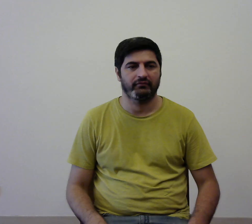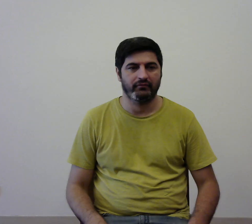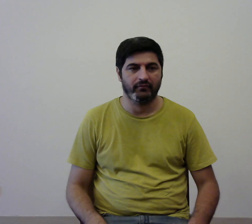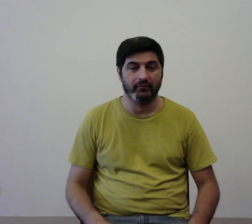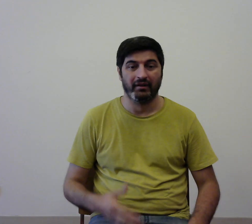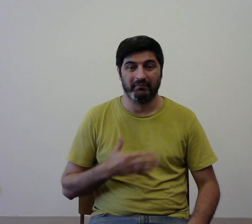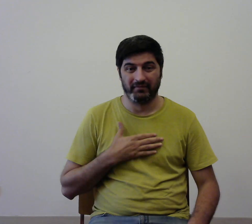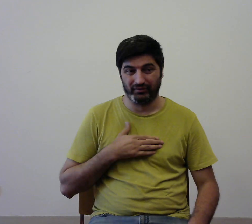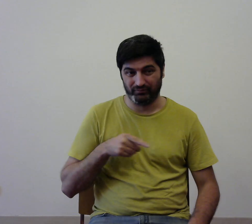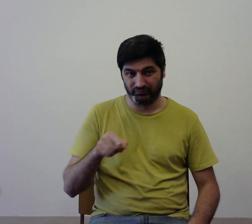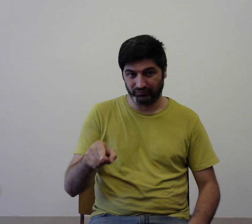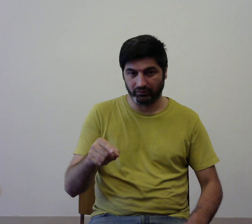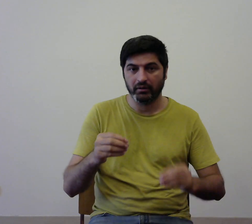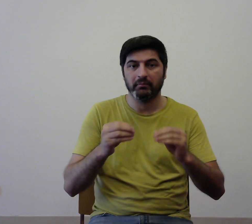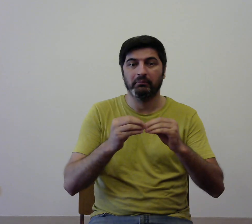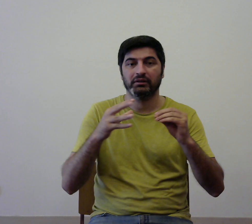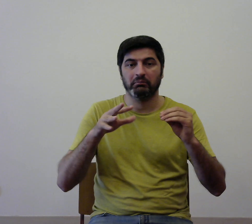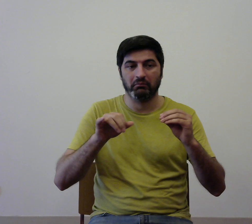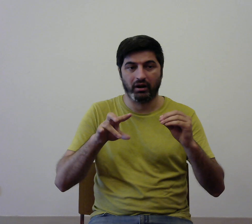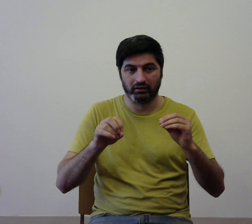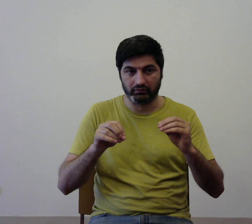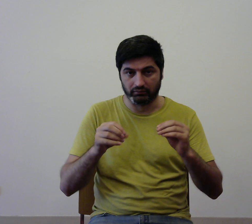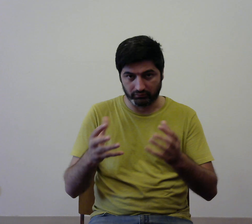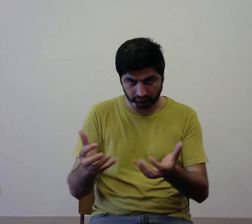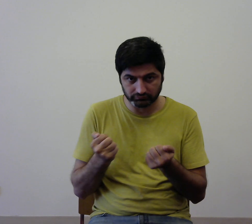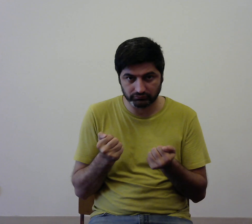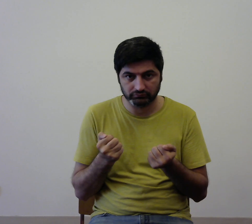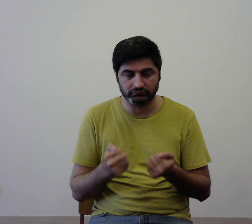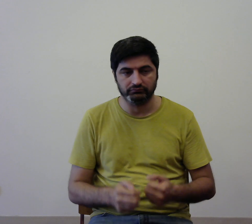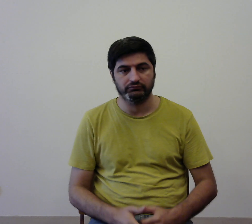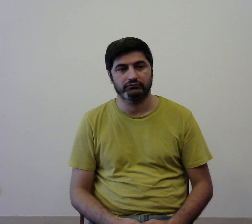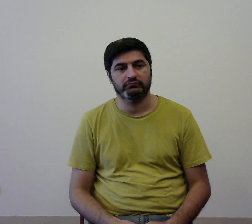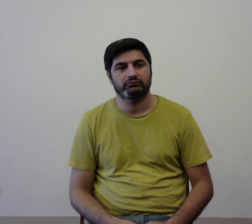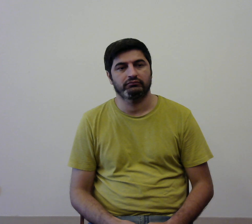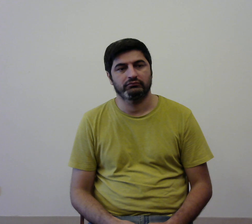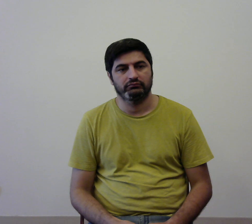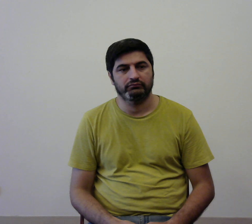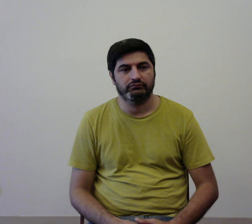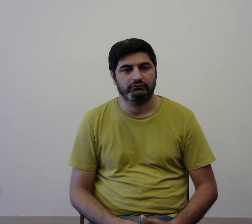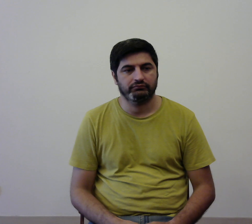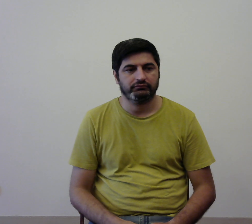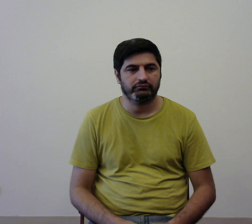Mən bunu 15 manata almışam